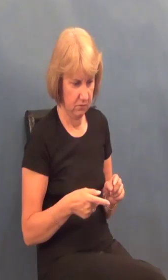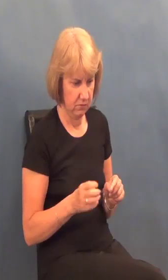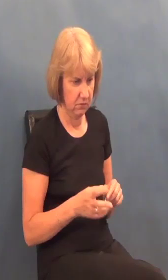Tak.